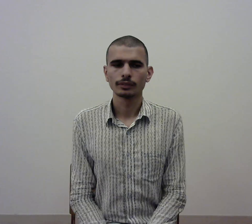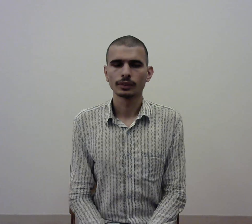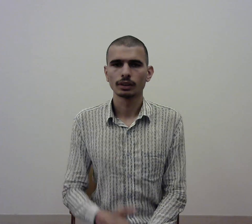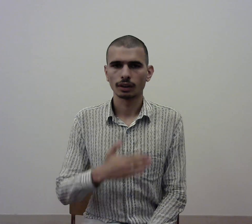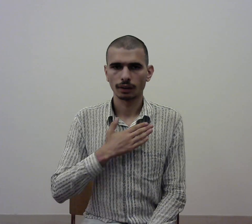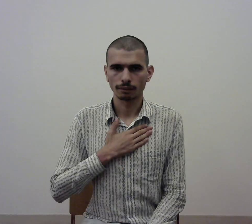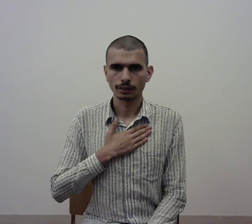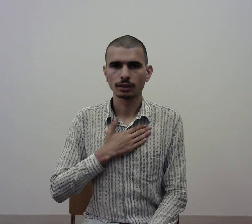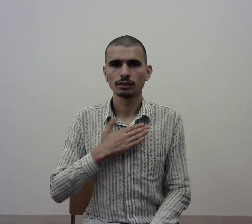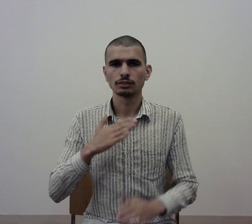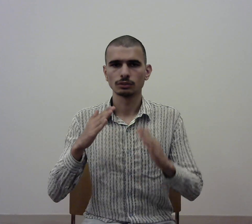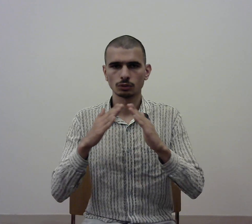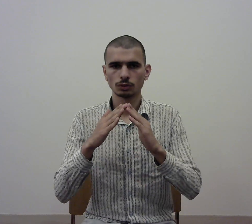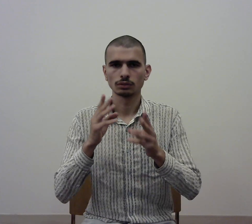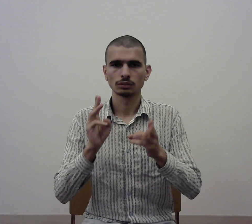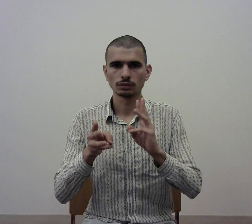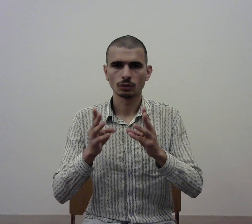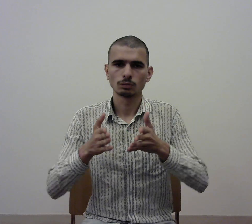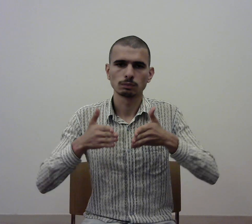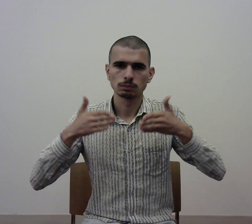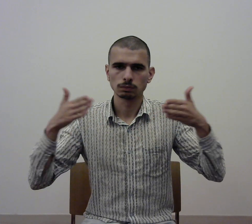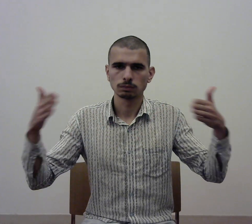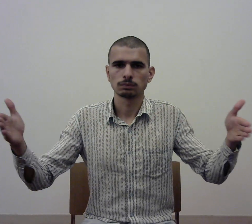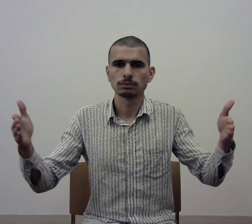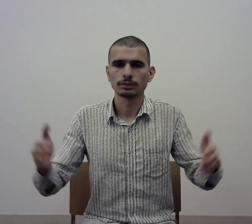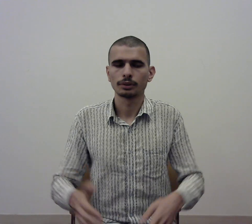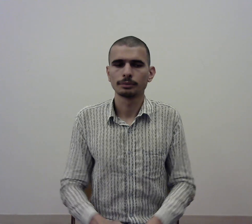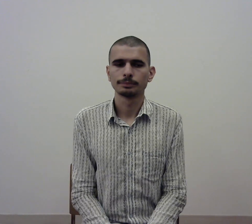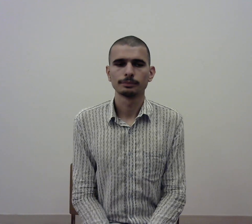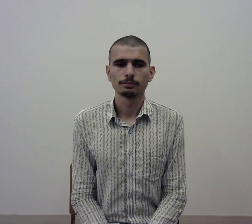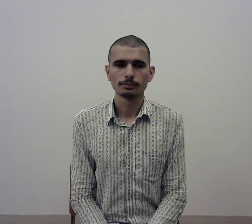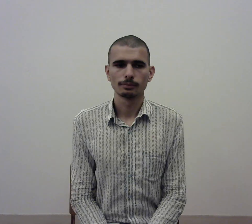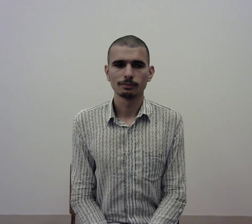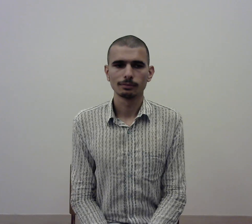Mənim evimin mətbəxi genişdir